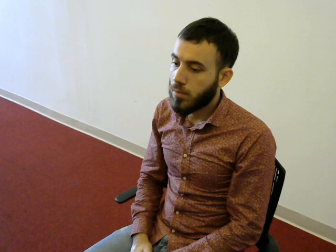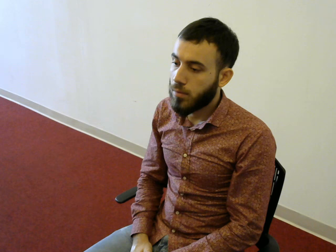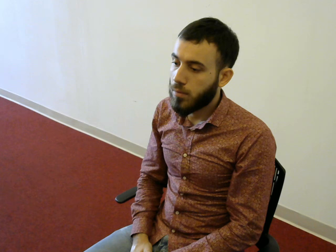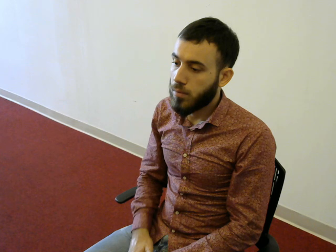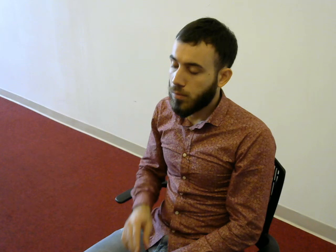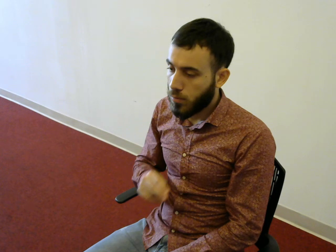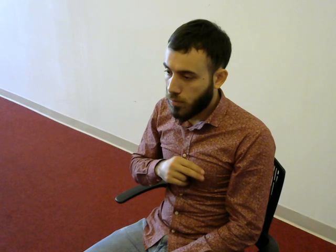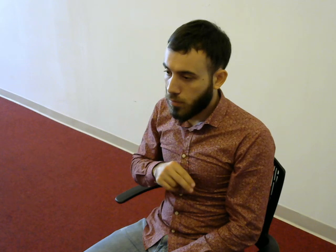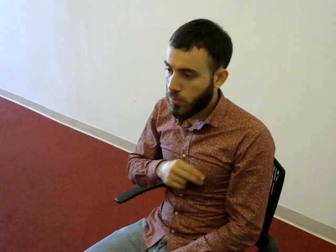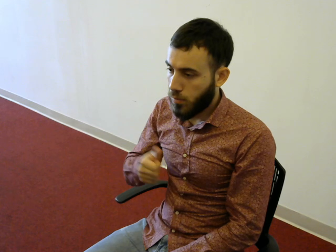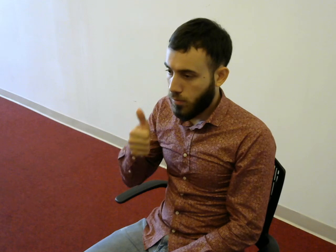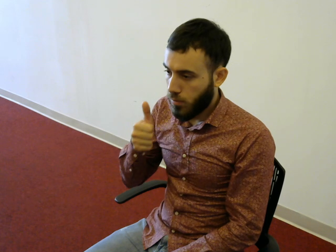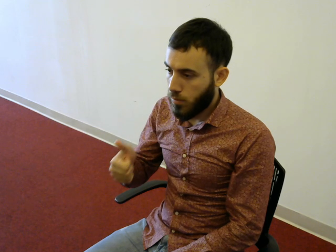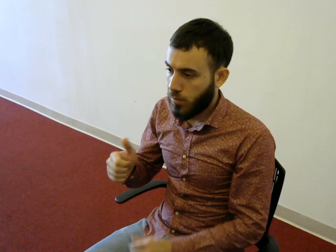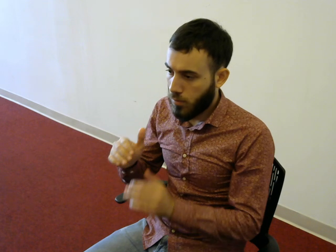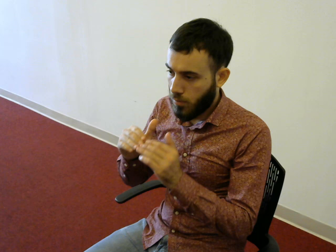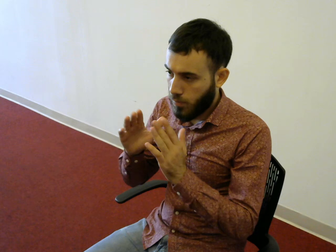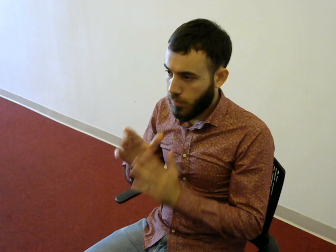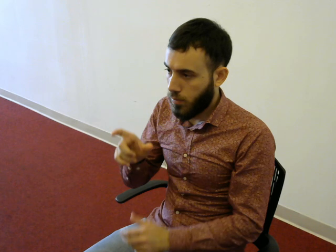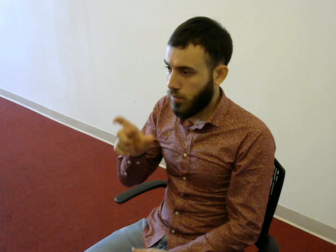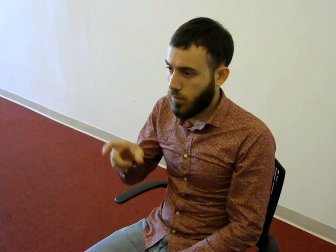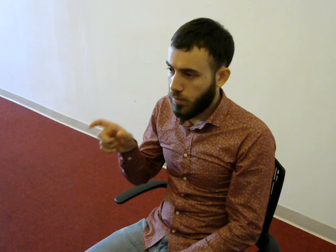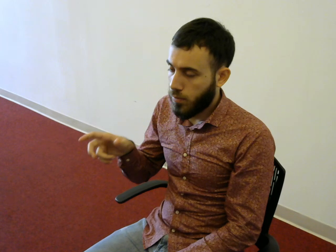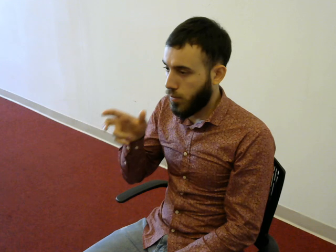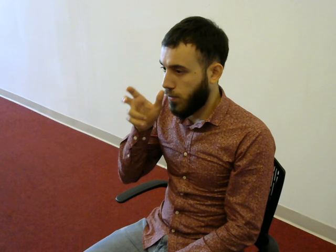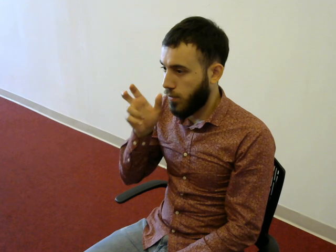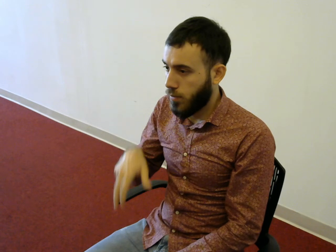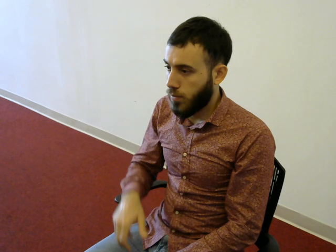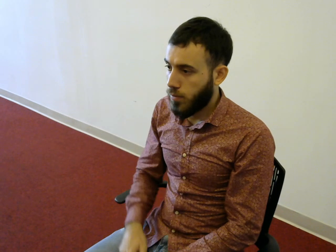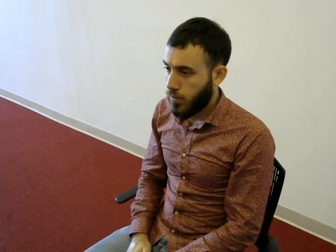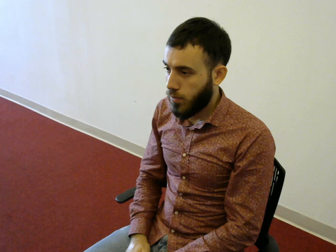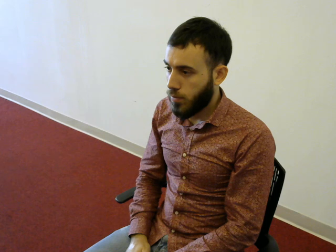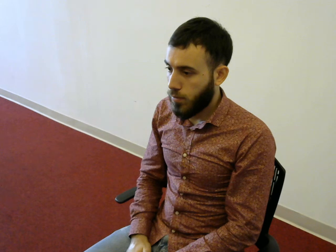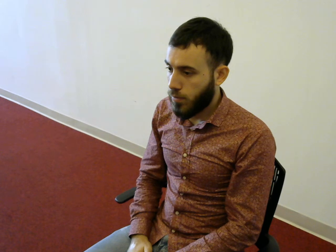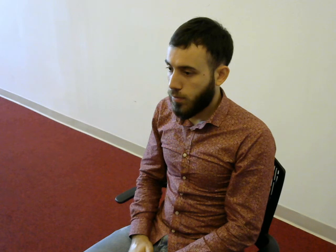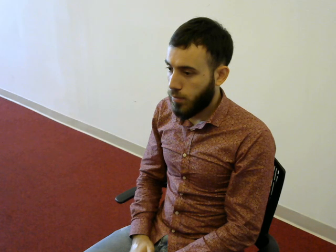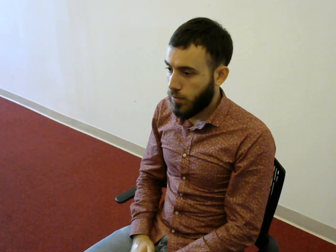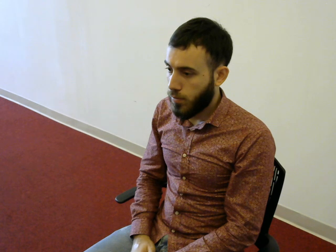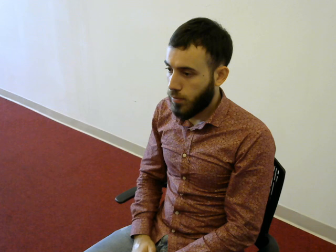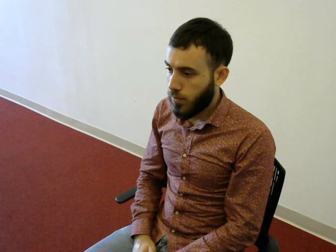İşləmək yaxşıdır, evdə adam darıxır